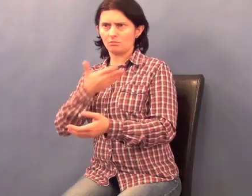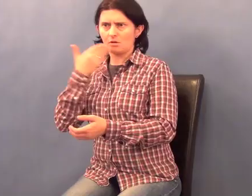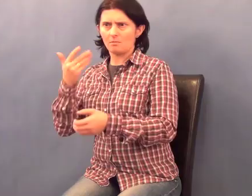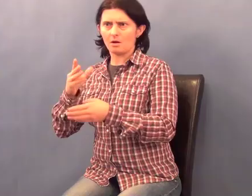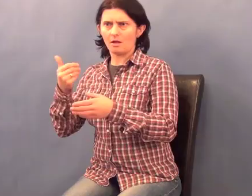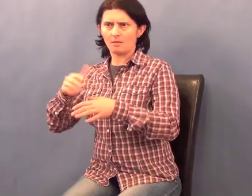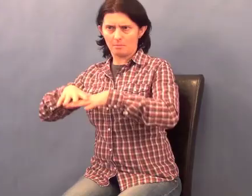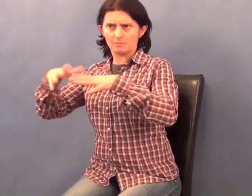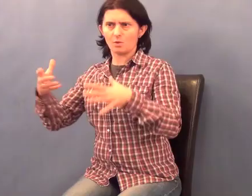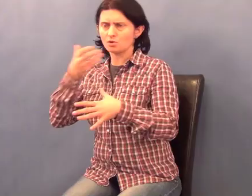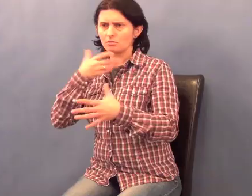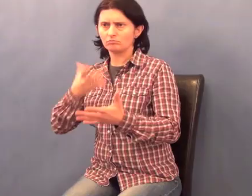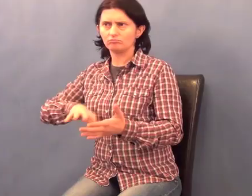Jeden koszyk gruszek ktoś ukradł.